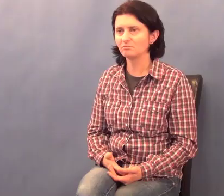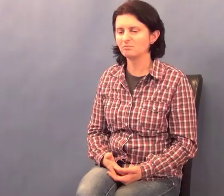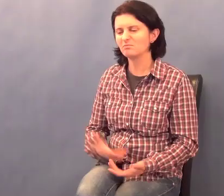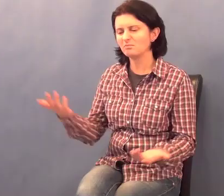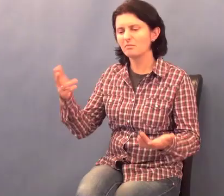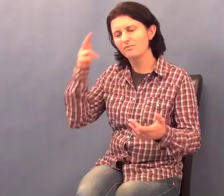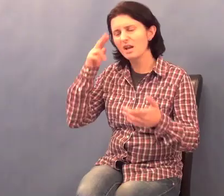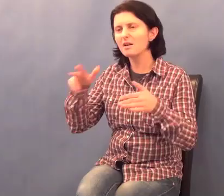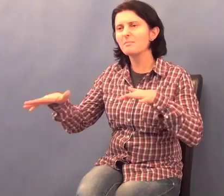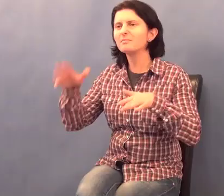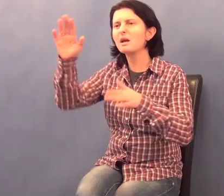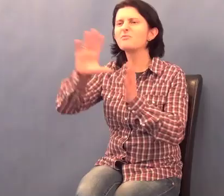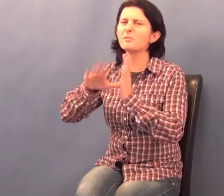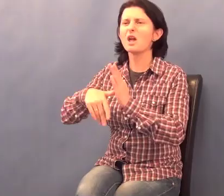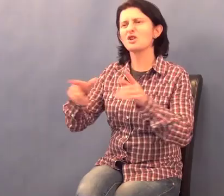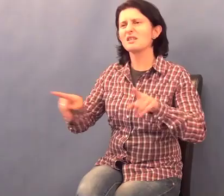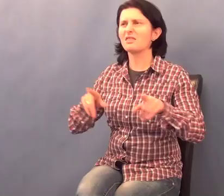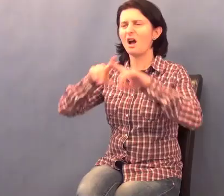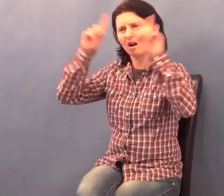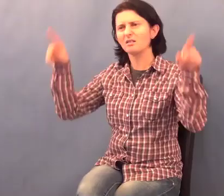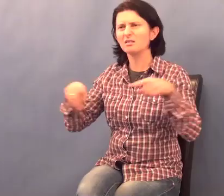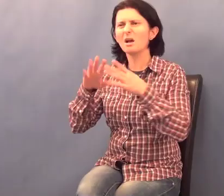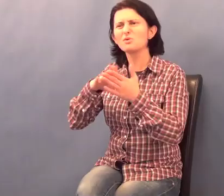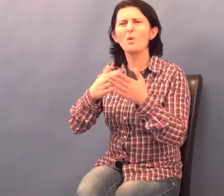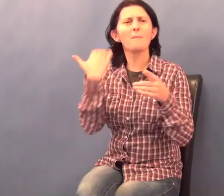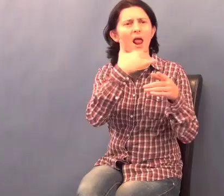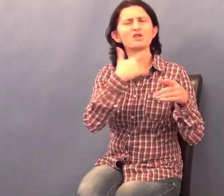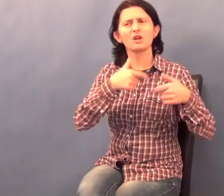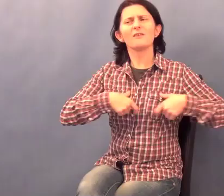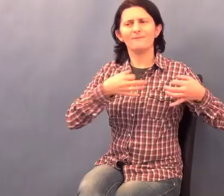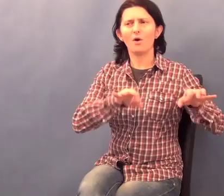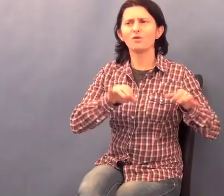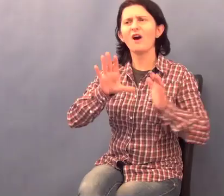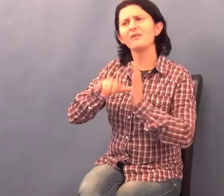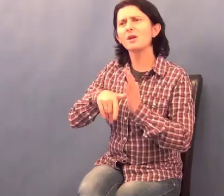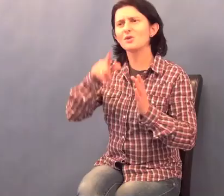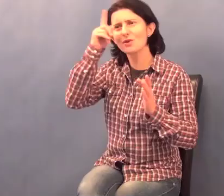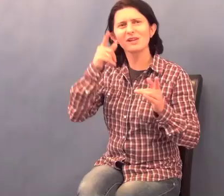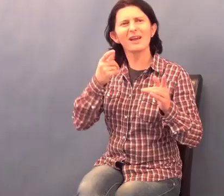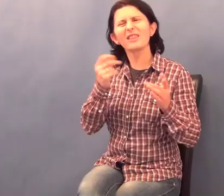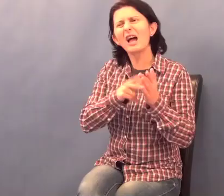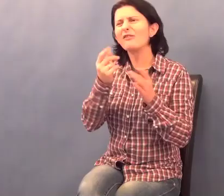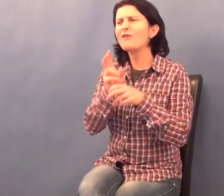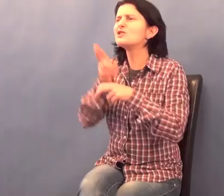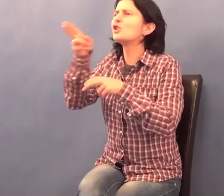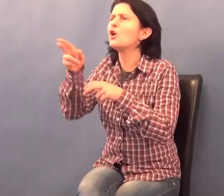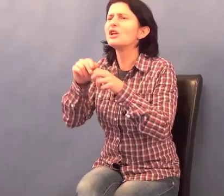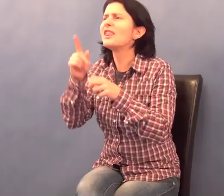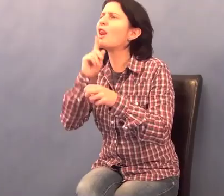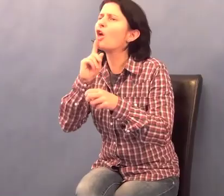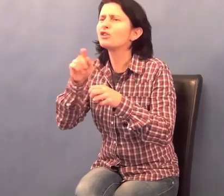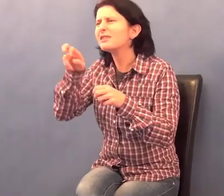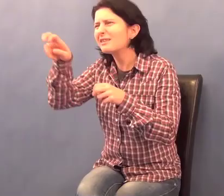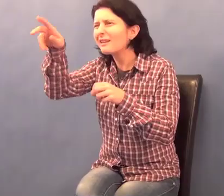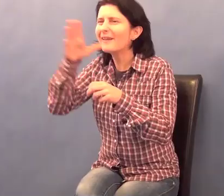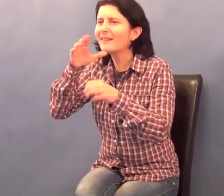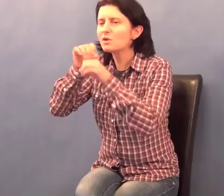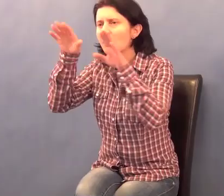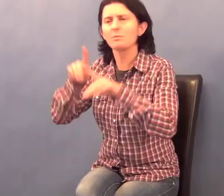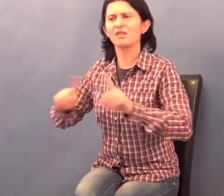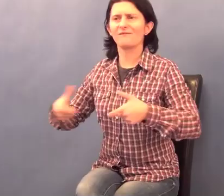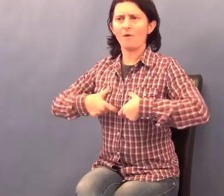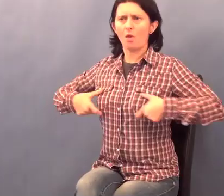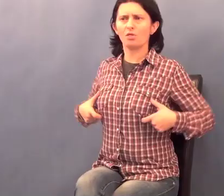Wiem, że w mieście zdarza się taki znak, na przykład na plaży wolno chodzić w biustonoszu, ale do miasta, nawet na chwilę, pójść po lody albo na chwilę do sklepu, to nie wolno w samym biustonoszu.